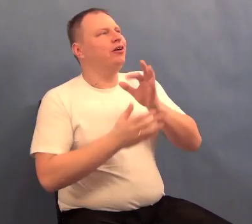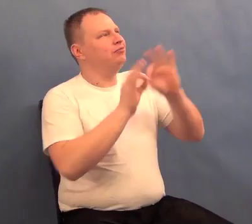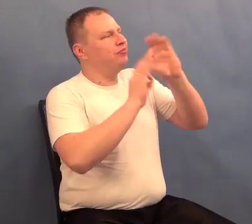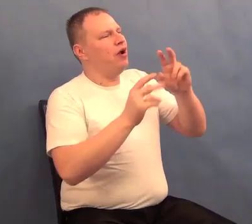Chaplin naprawił już szybę.